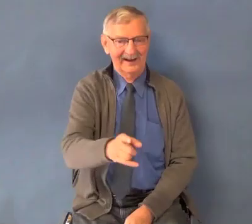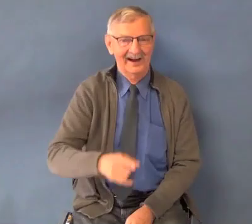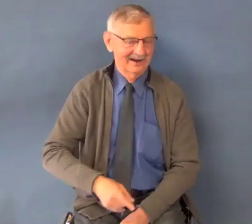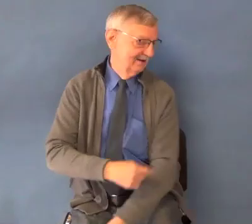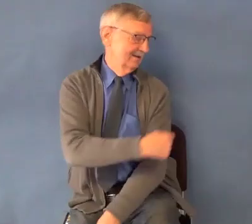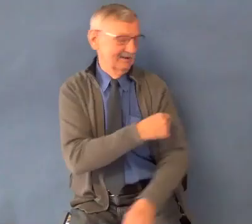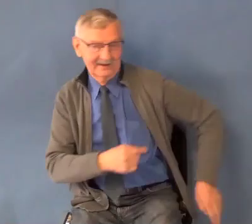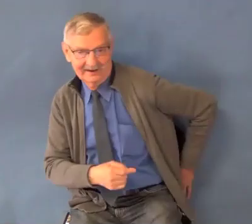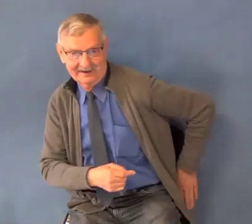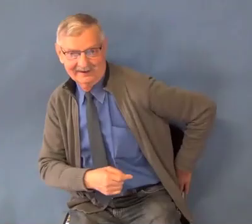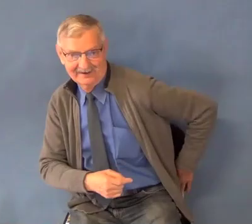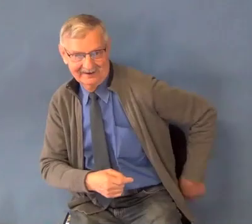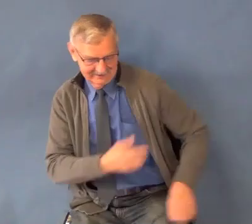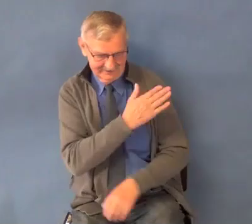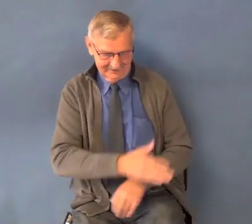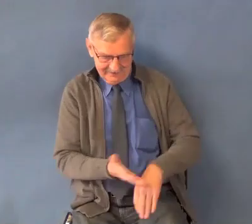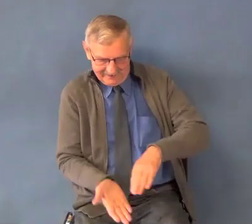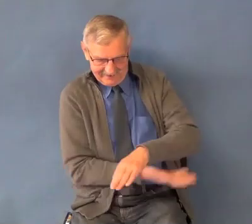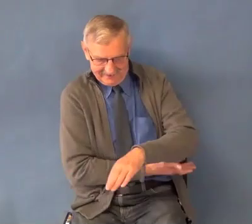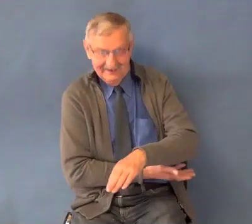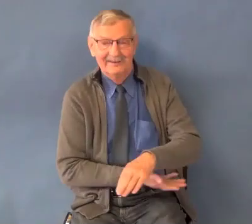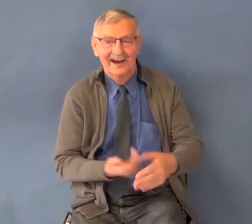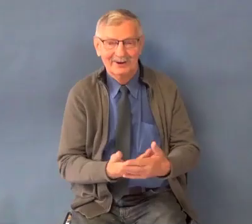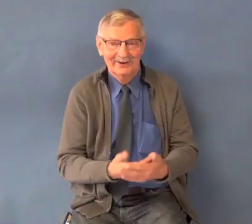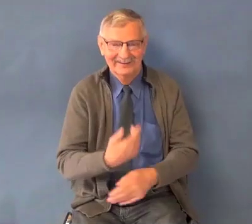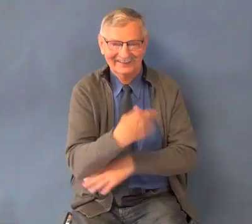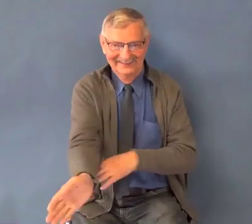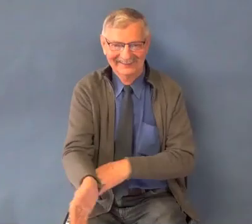Oparcie po przepiłowaniu też może odpaść, dlatego.